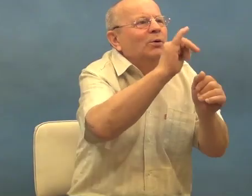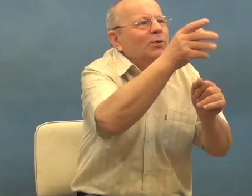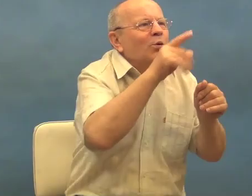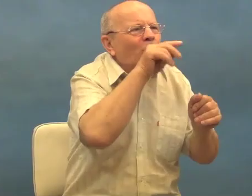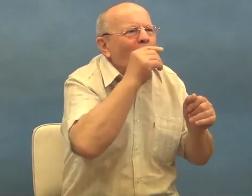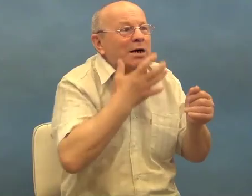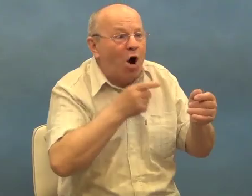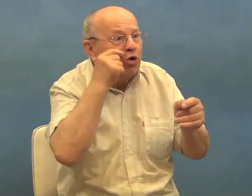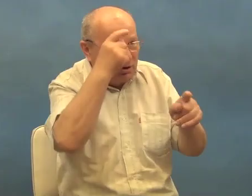On ma wroga kota.